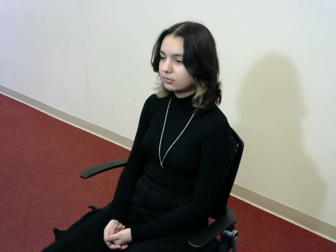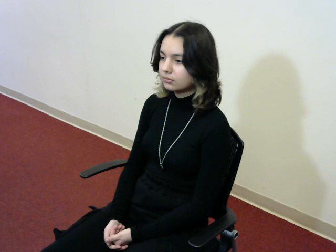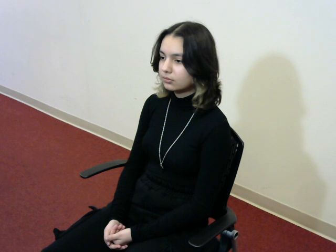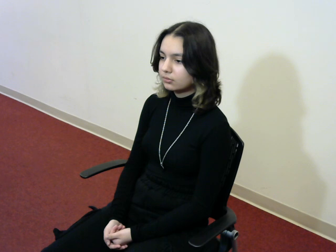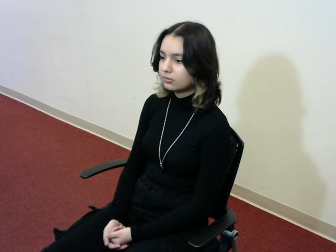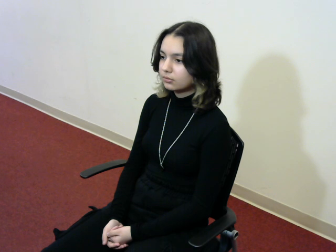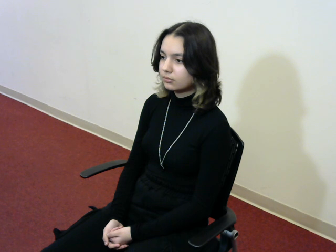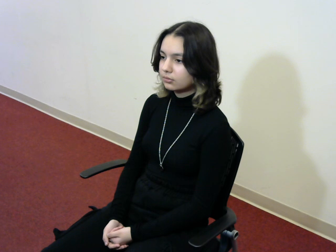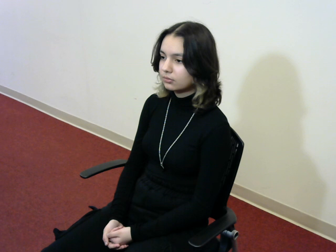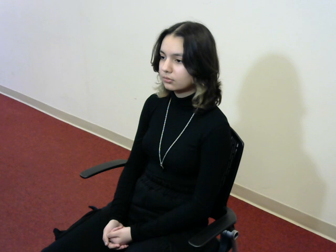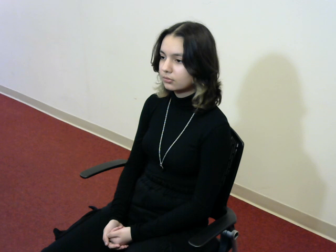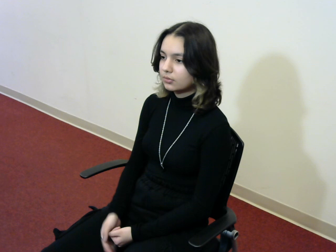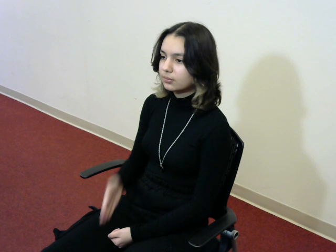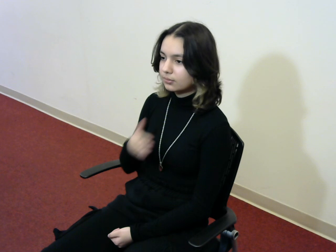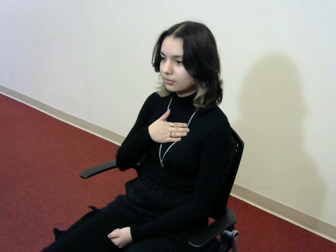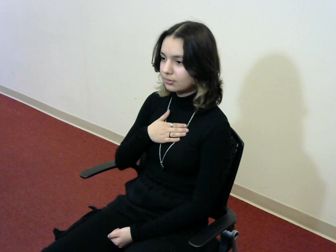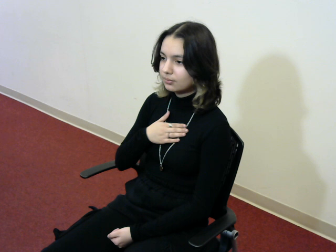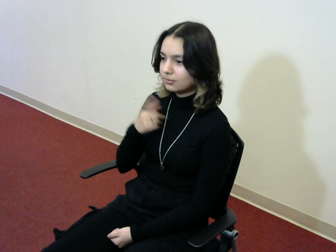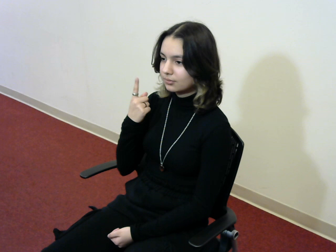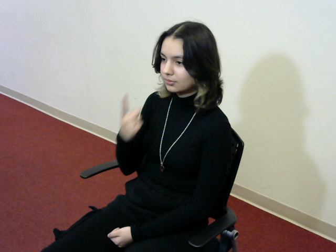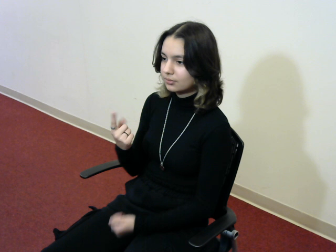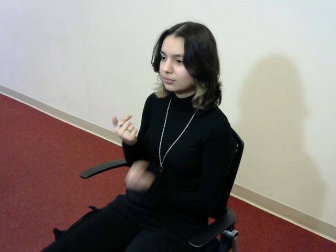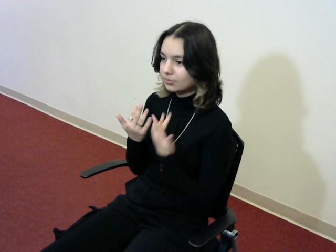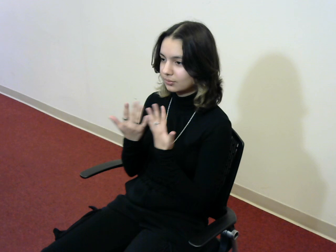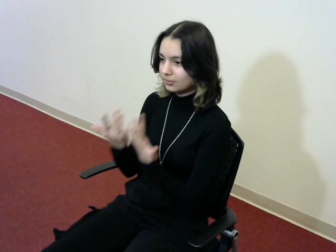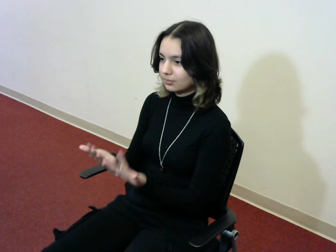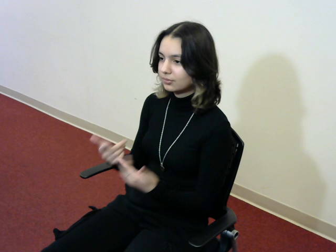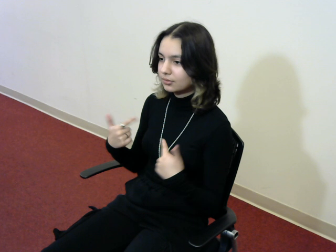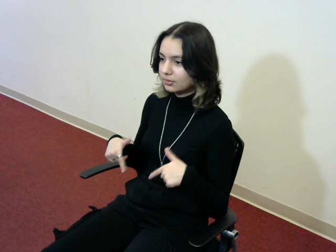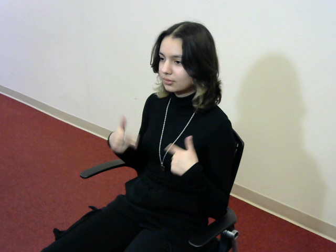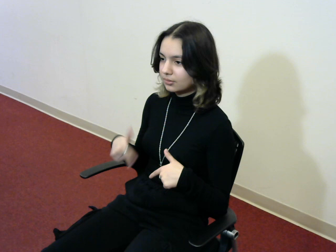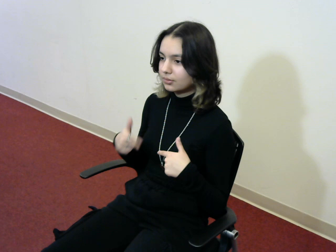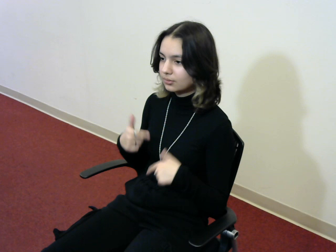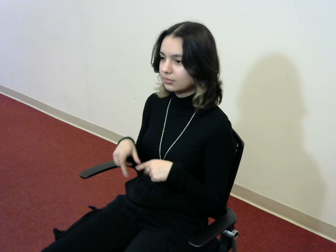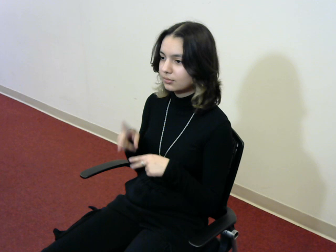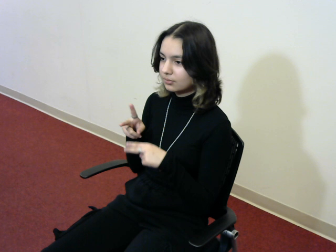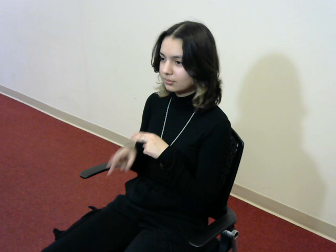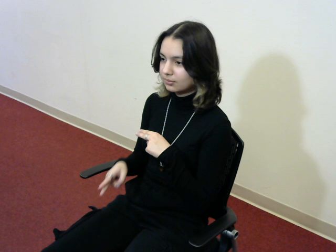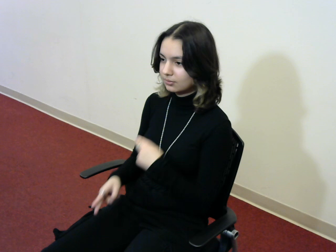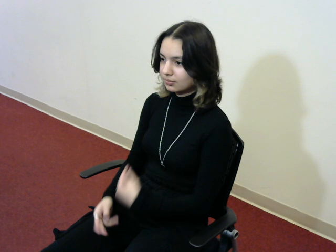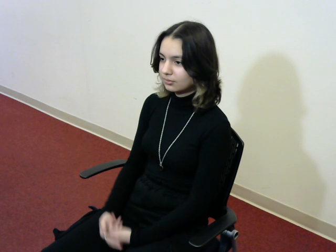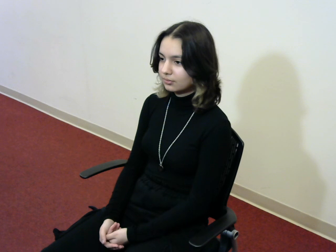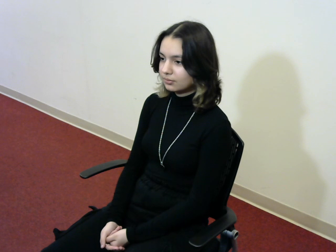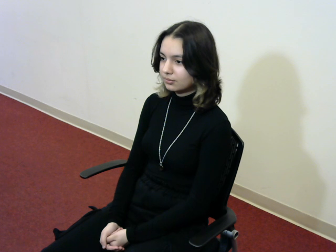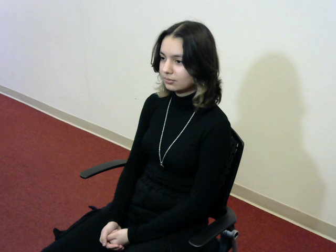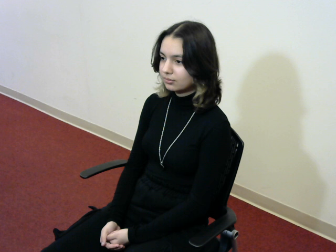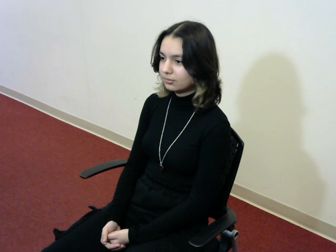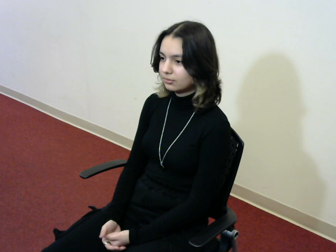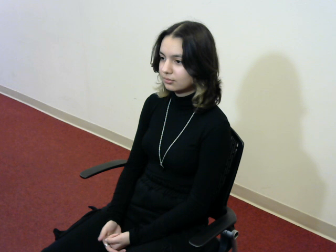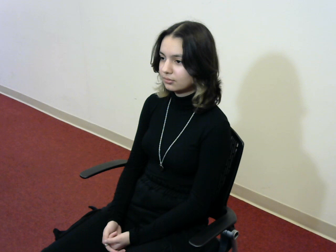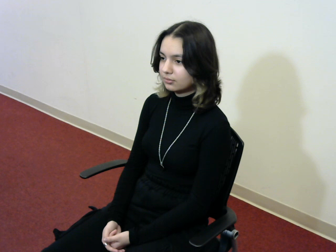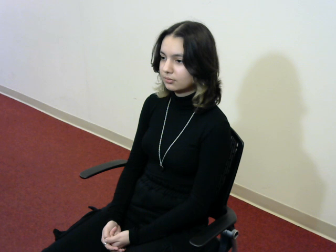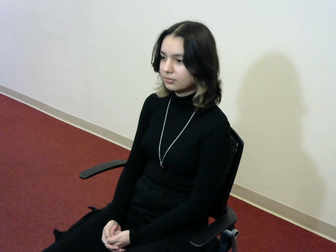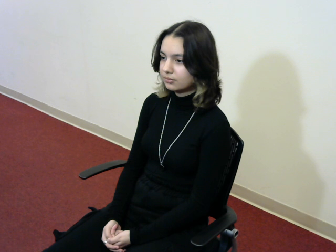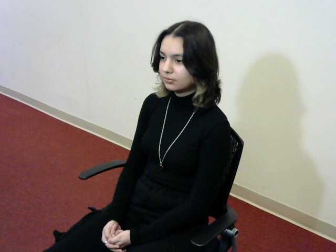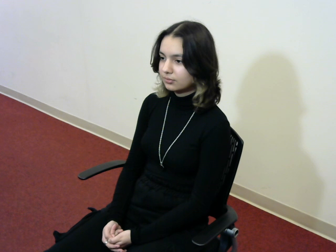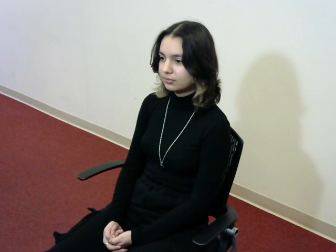Mən bir neçə imtahandan kəsildim